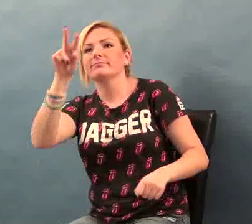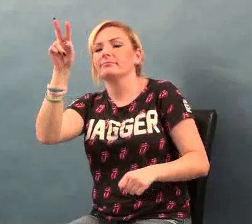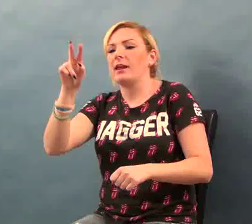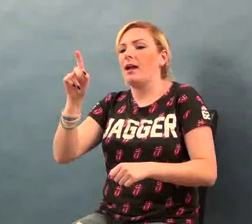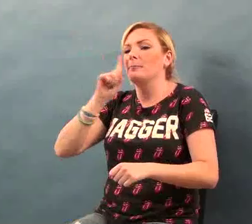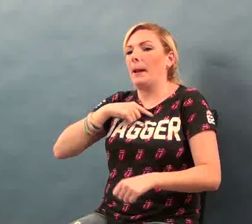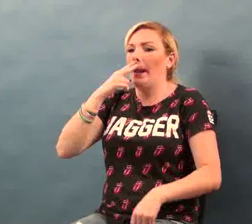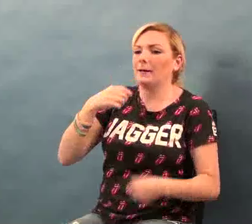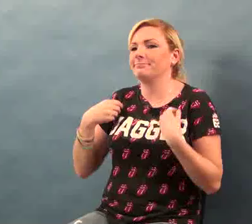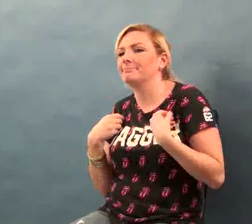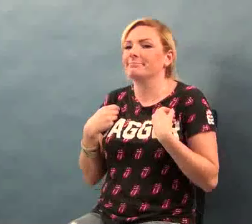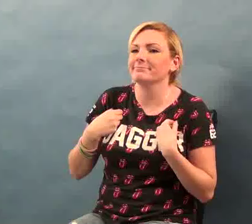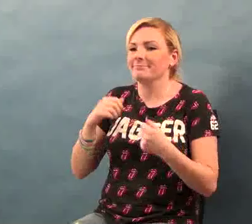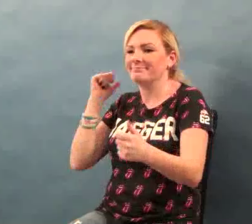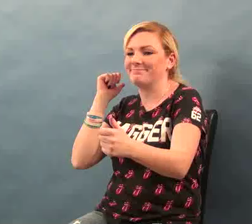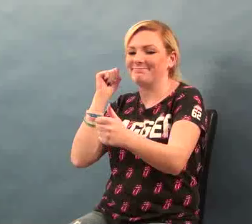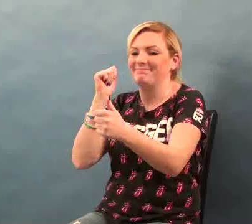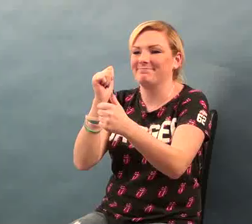Pan Charlie Chaplin przechodzi obok.